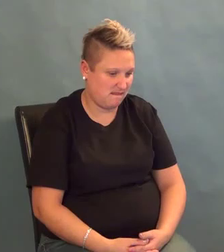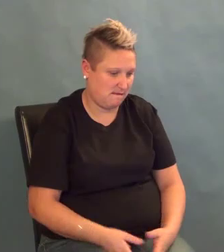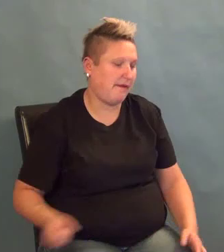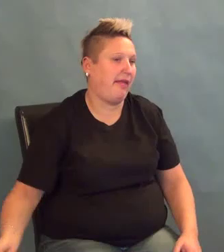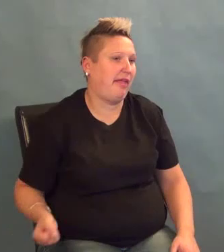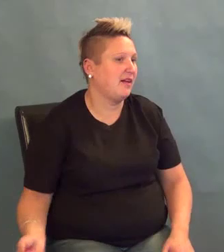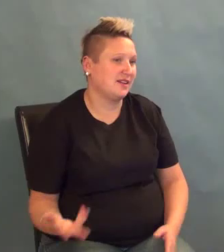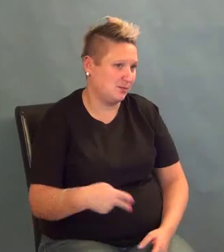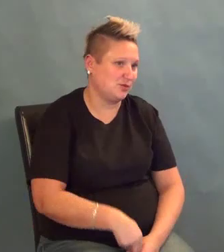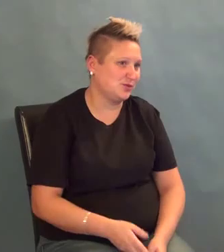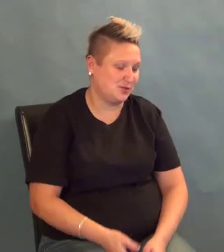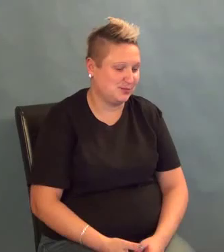Nie piłować na siedząco, tylko na stojąco.